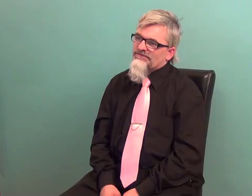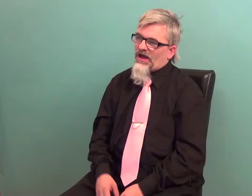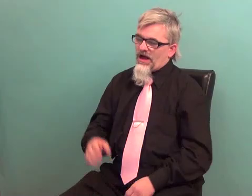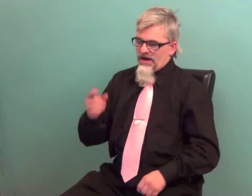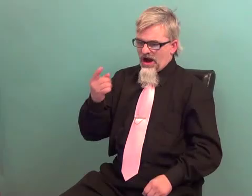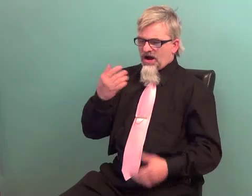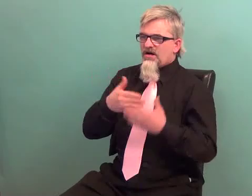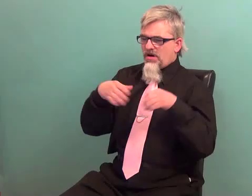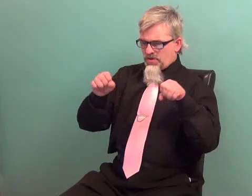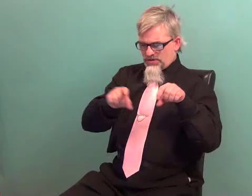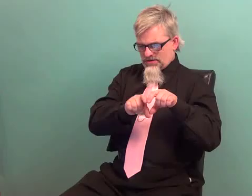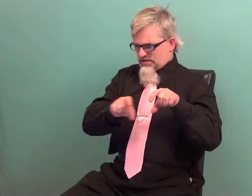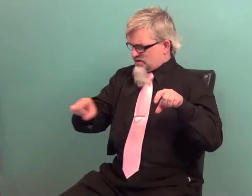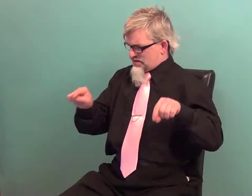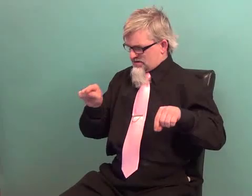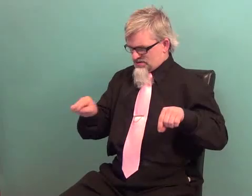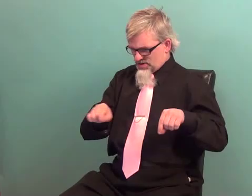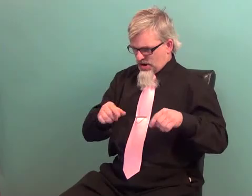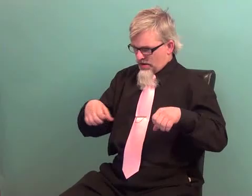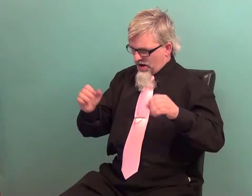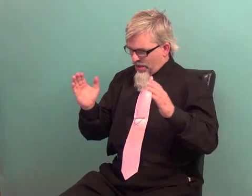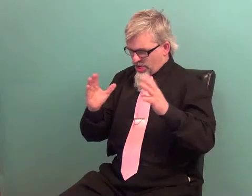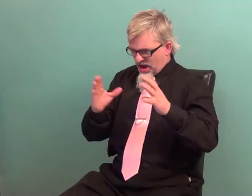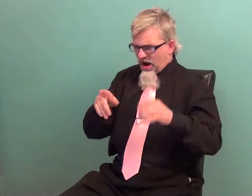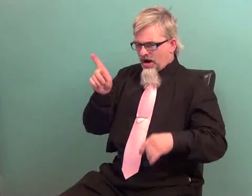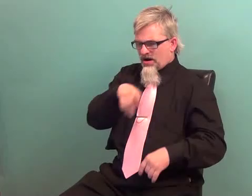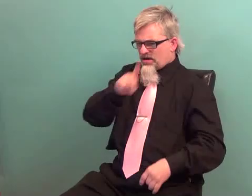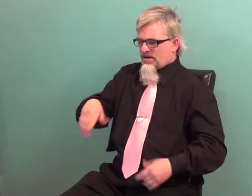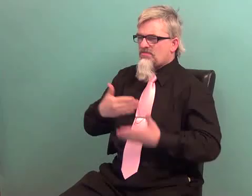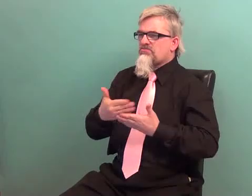Dlaczego na tych trzech obrazkach są motory różnej wielkości i one są skreślone?